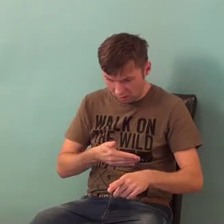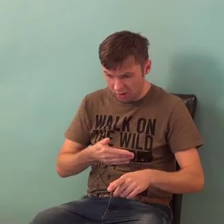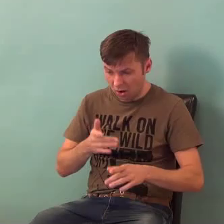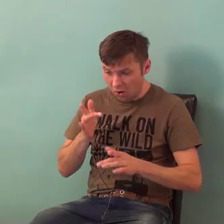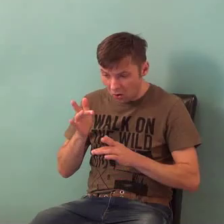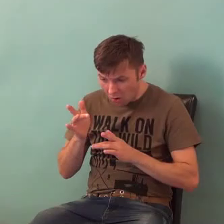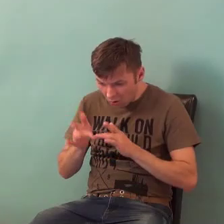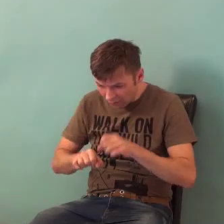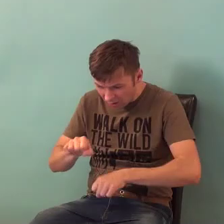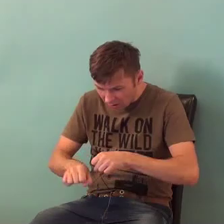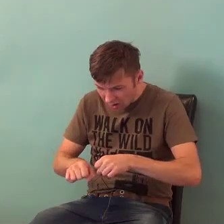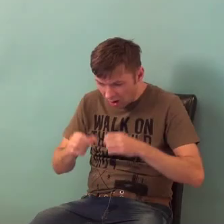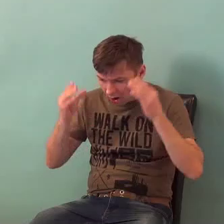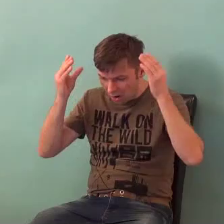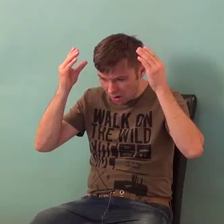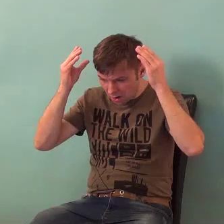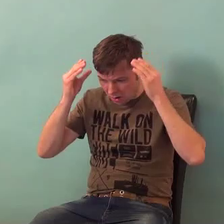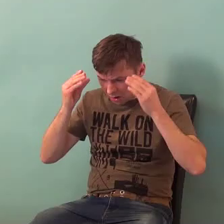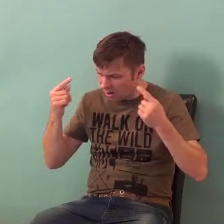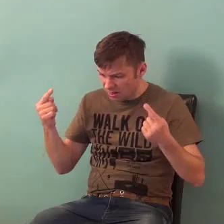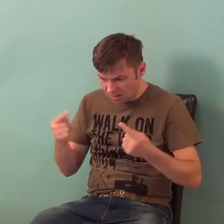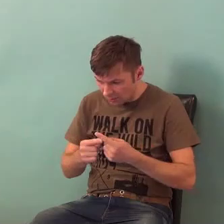Rower również nie pasuje, ponieważ jest źle założony kask.